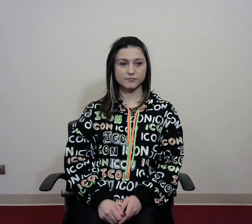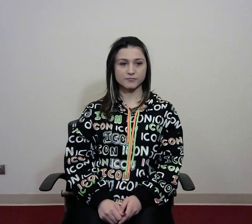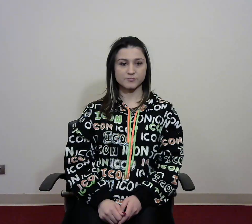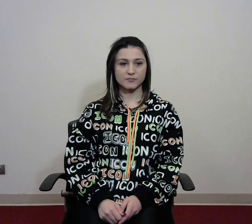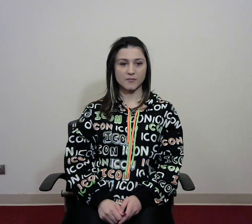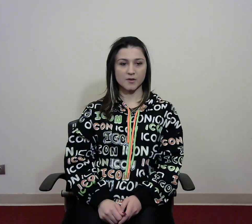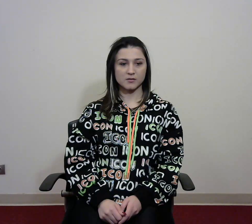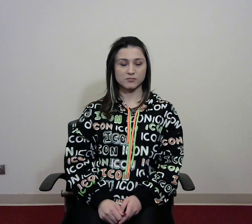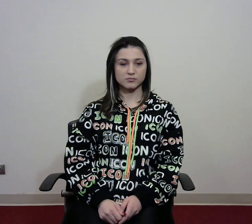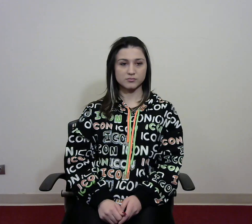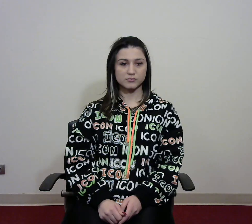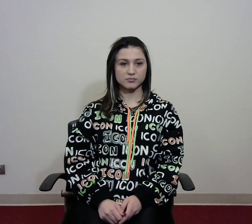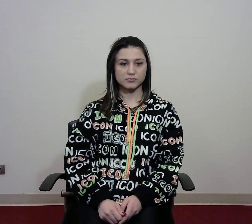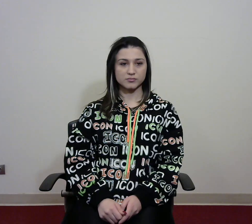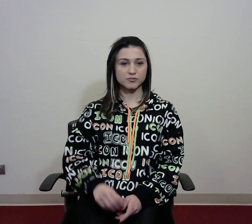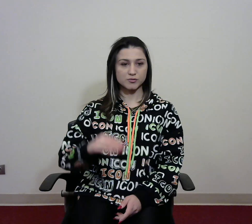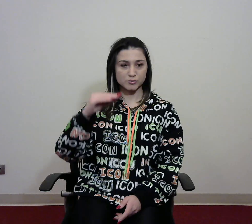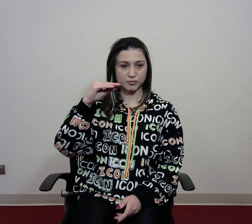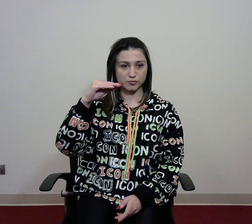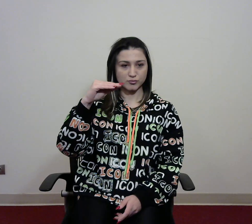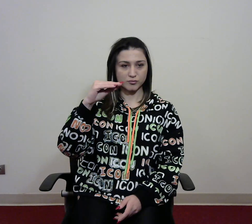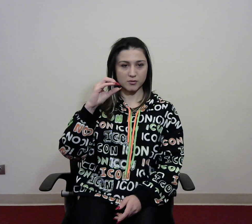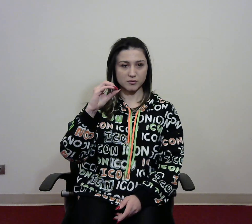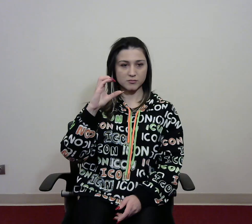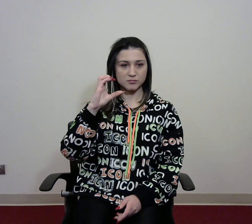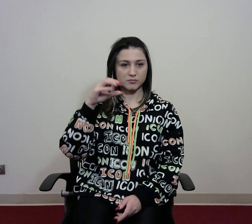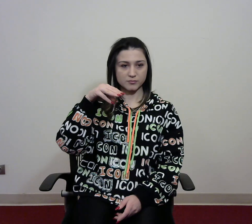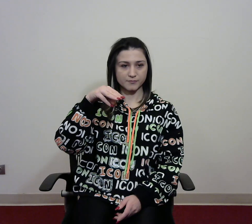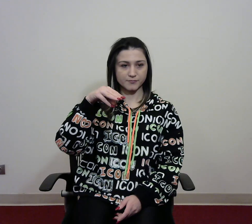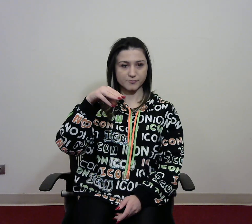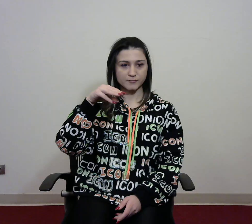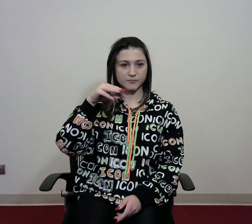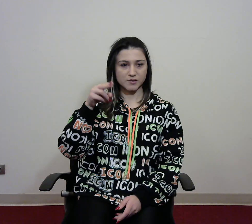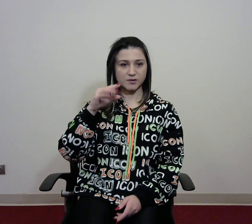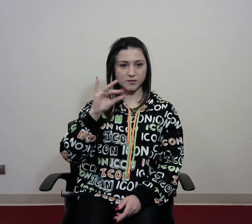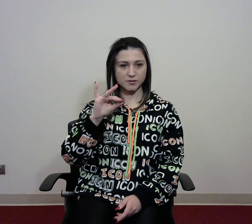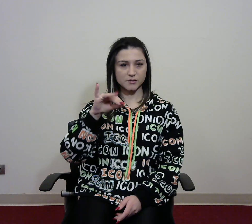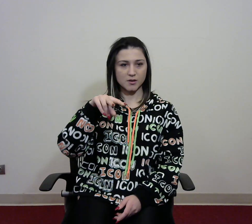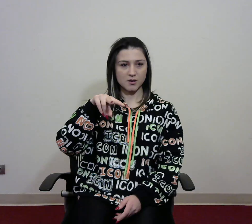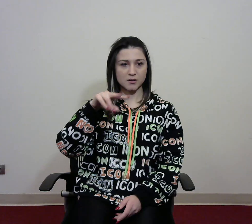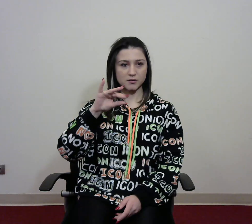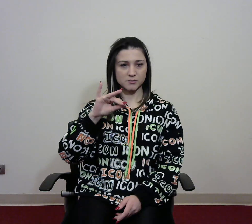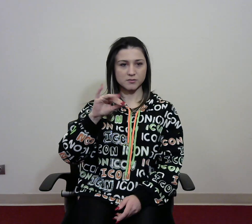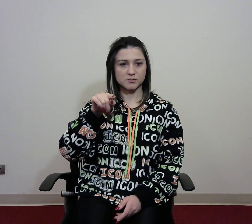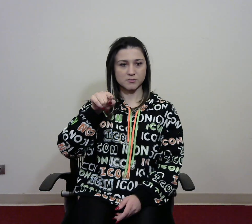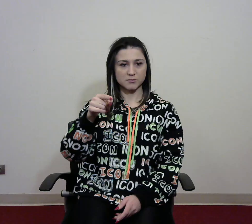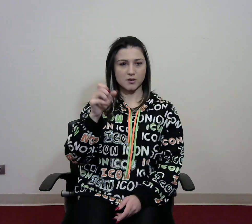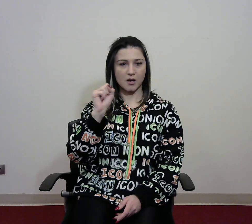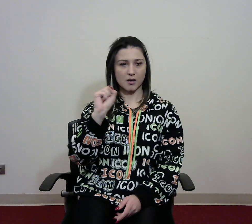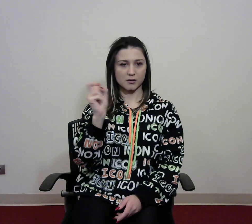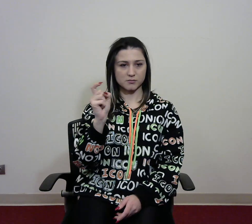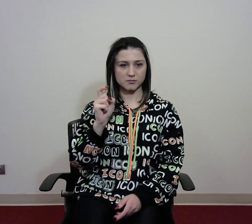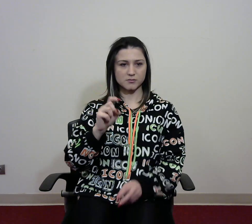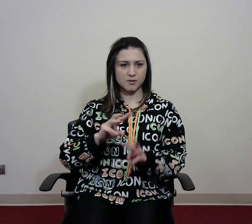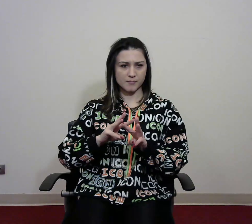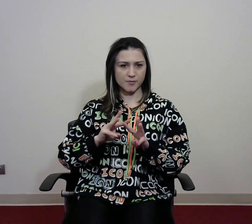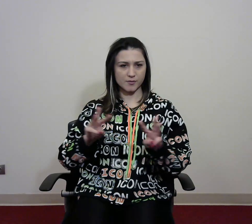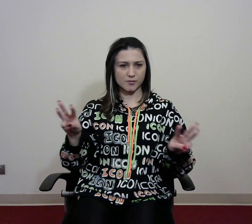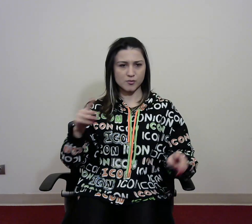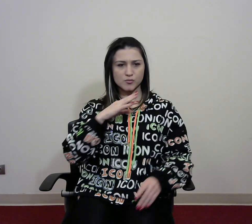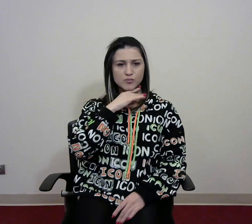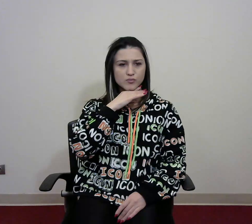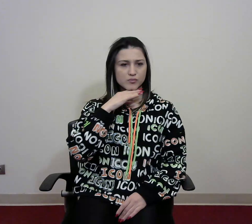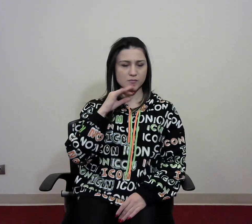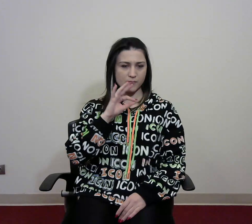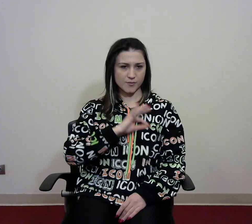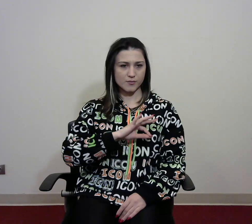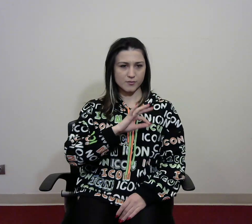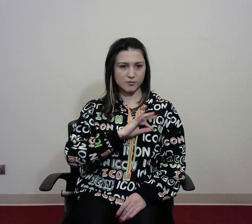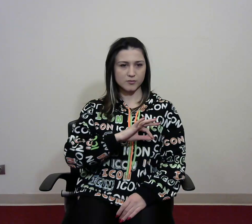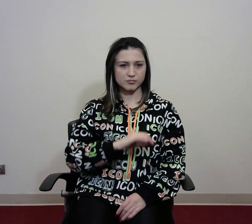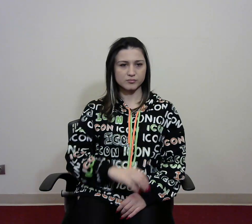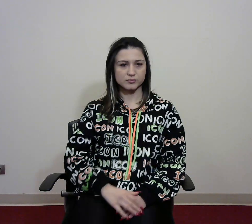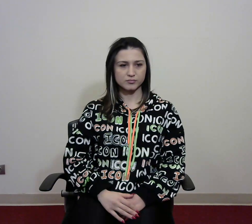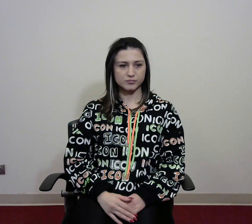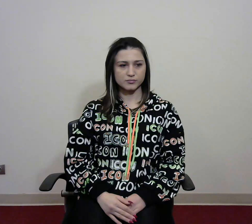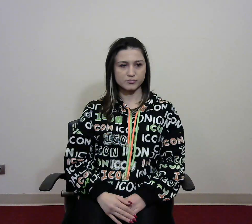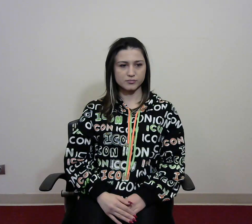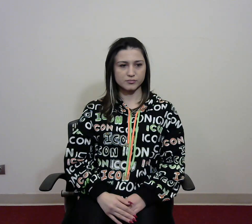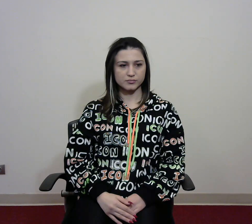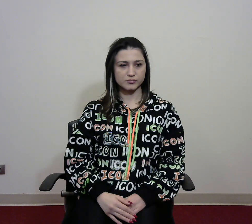Jestdili.az saytı çox faydalıdır